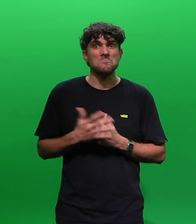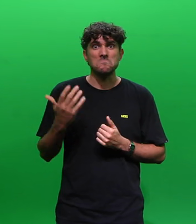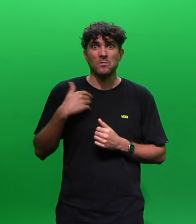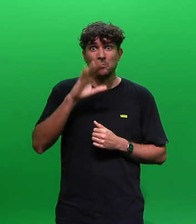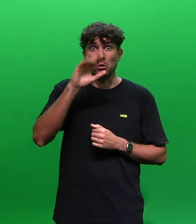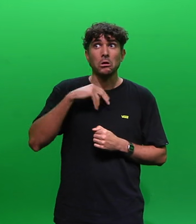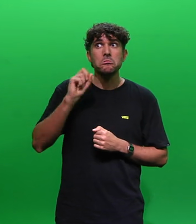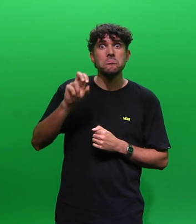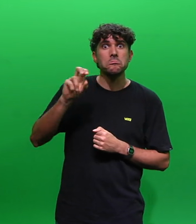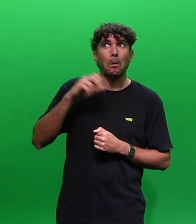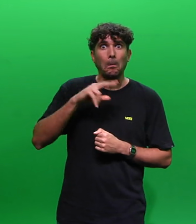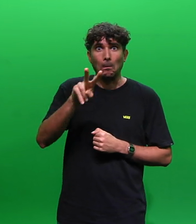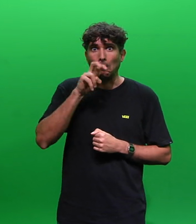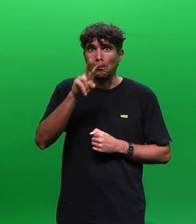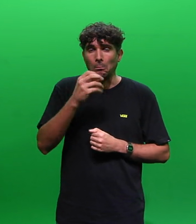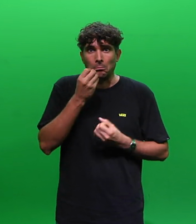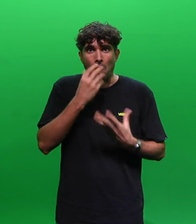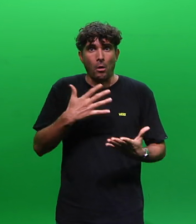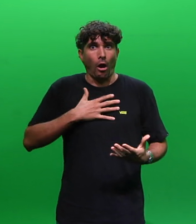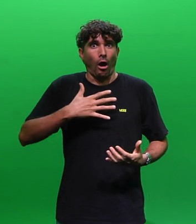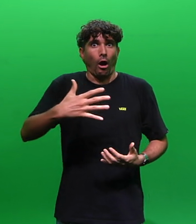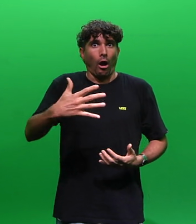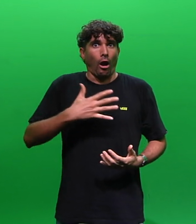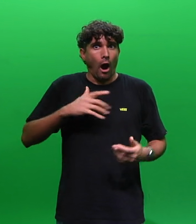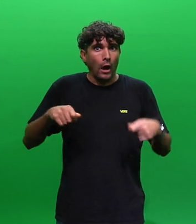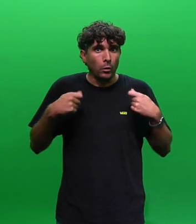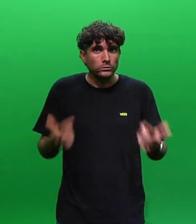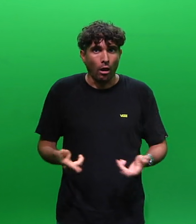Quan vaig a la muntanya a caminar respiro bé, de manera natural.